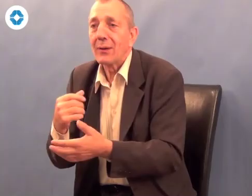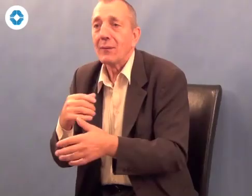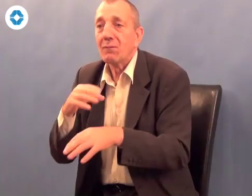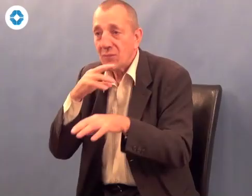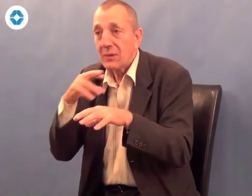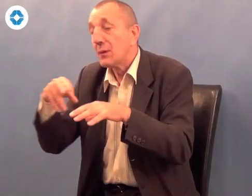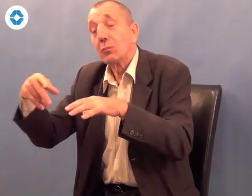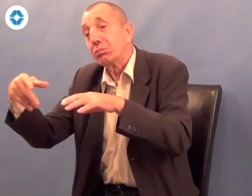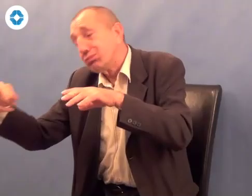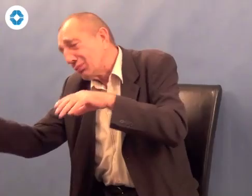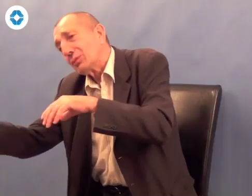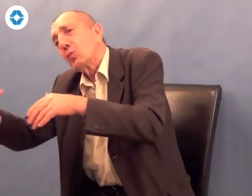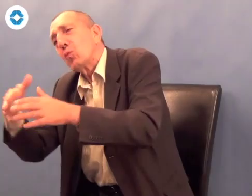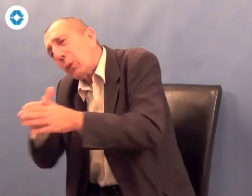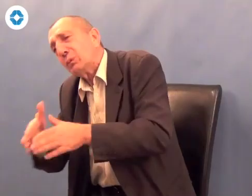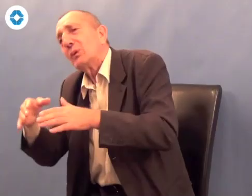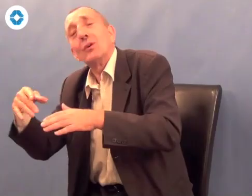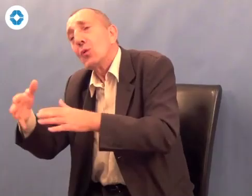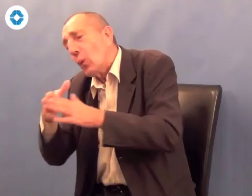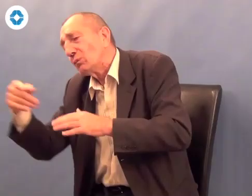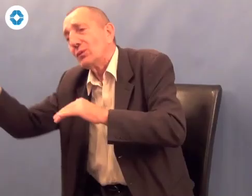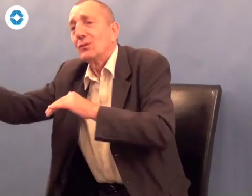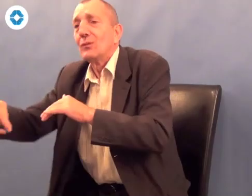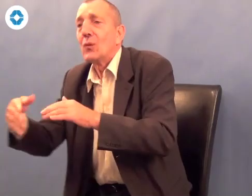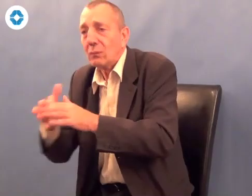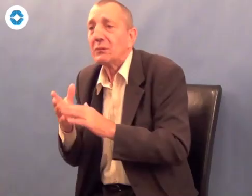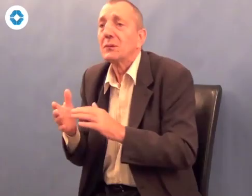Tak, wodą płynie, nie, chowała się, nie, za nim chowała się.